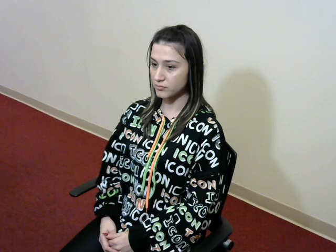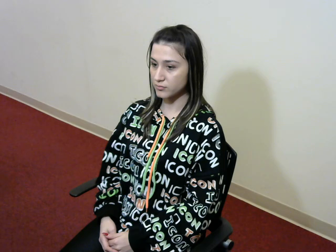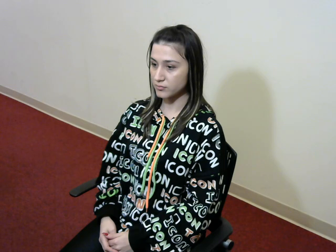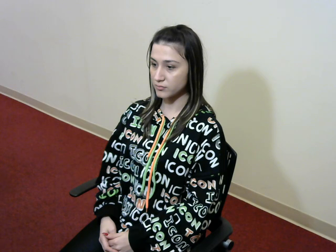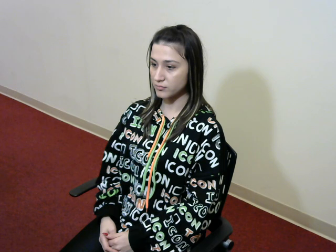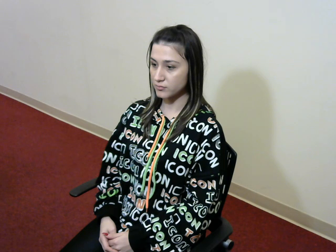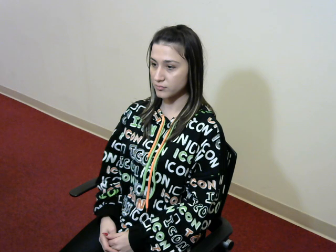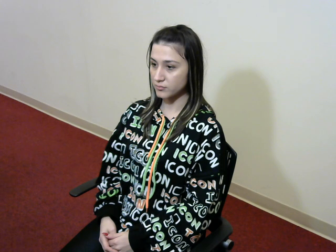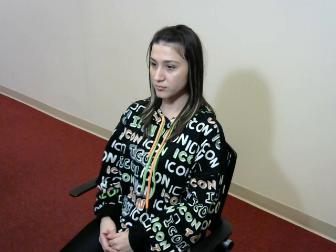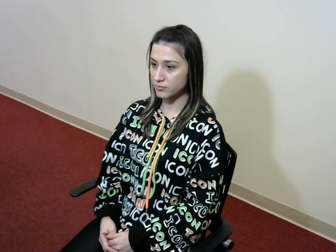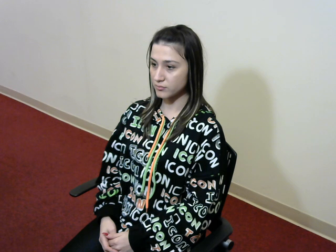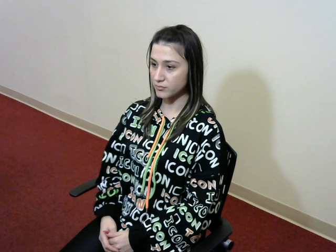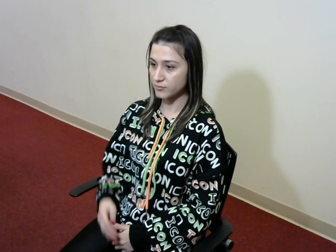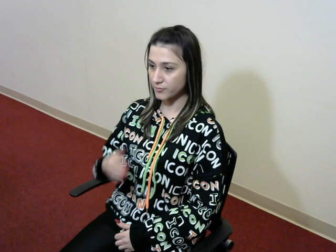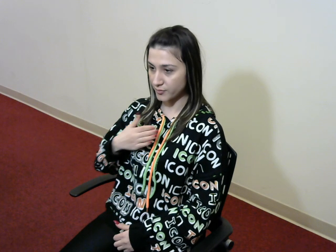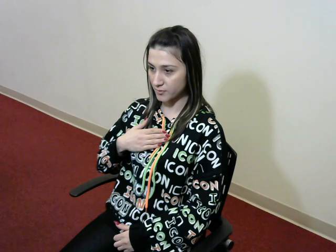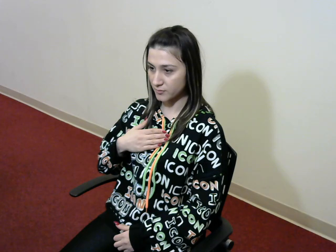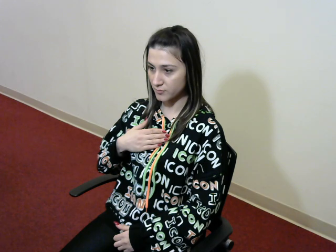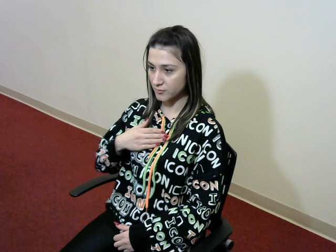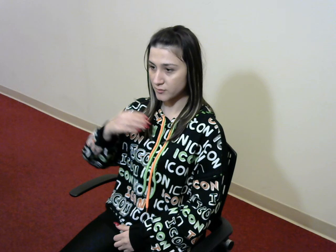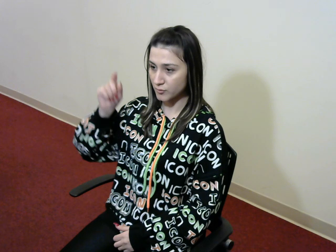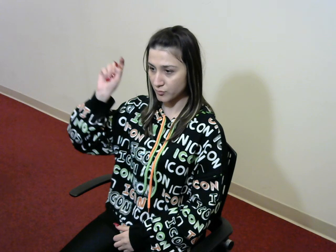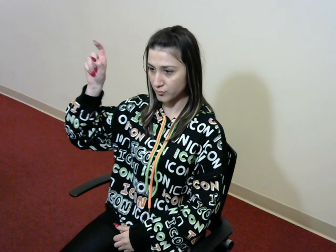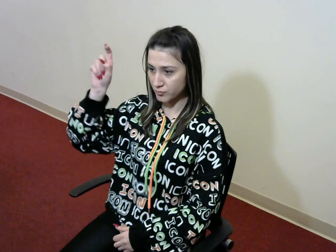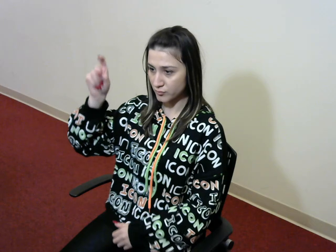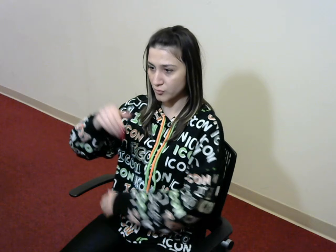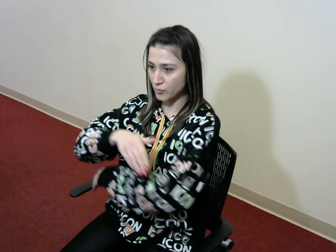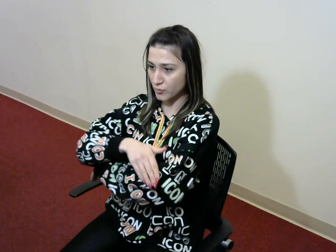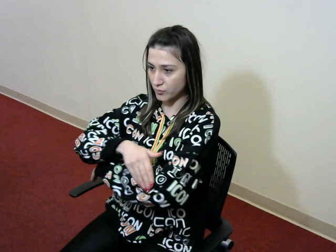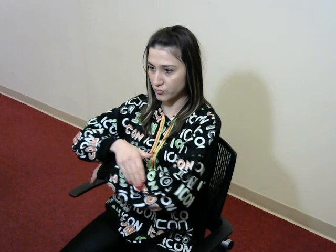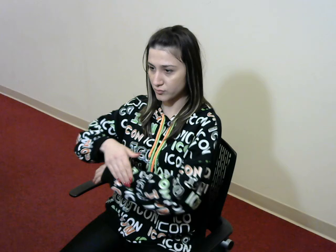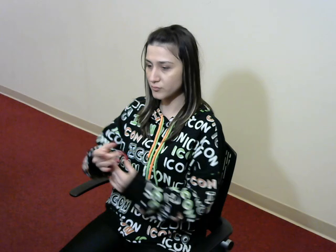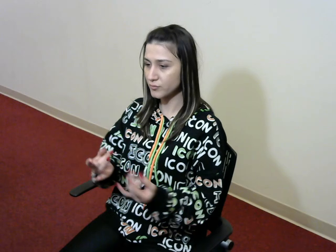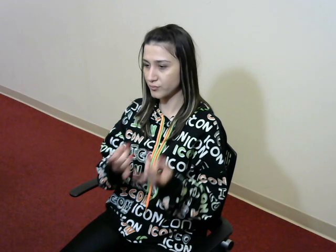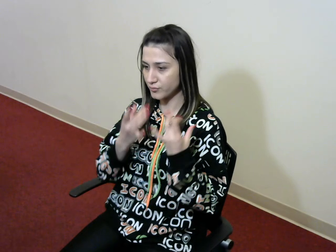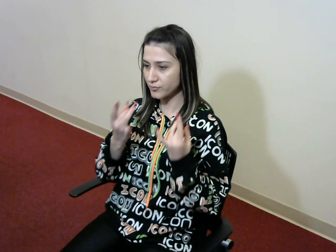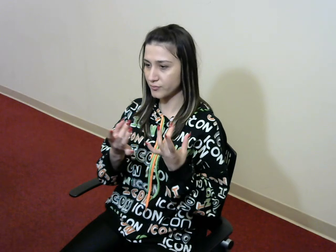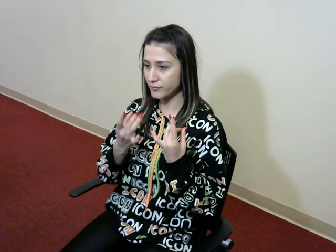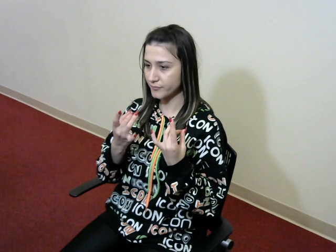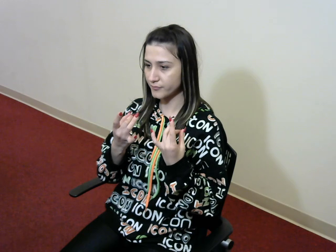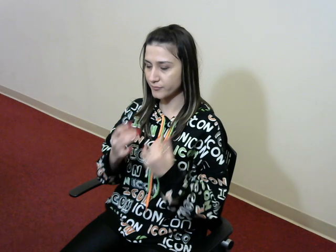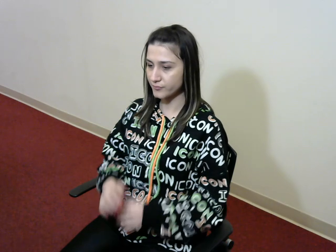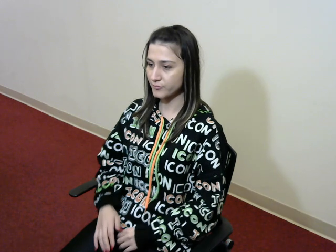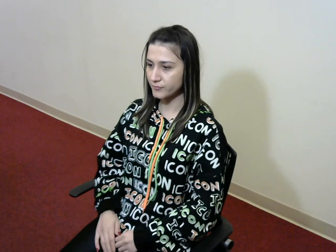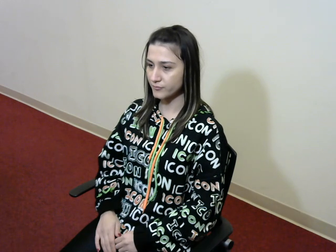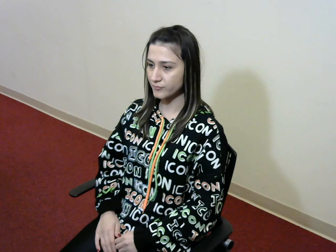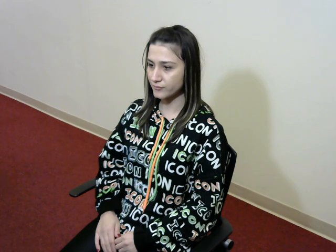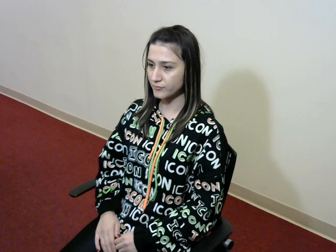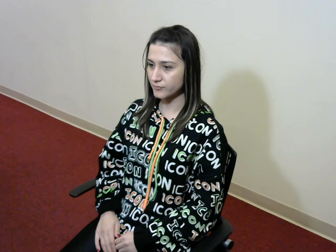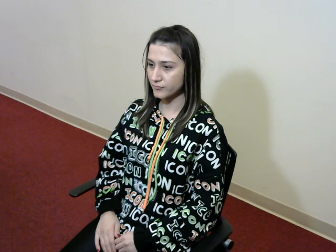Mənə oranın ünvanını deyin